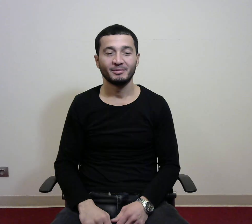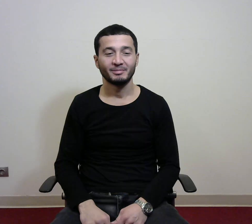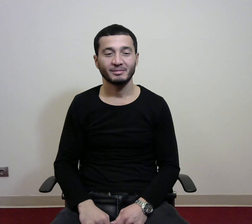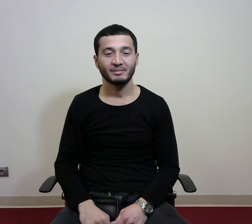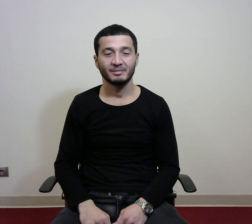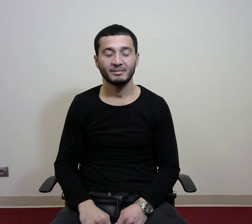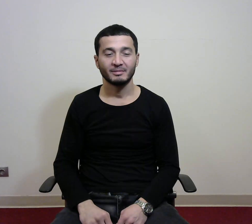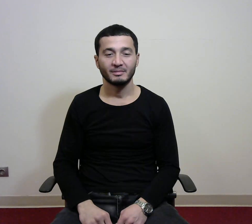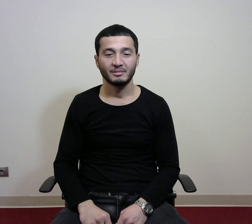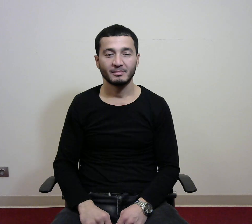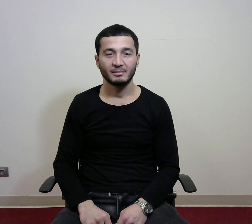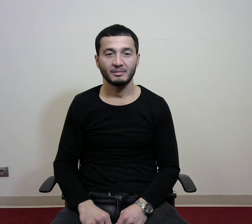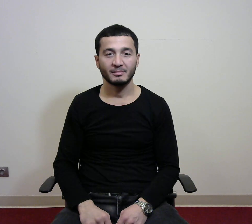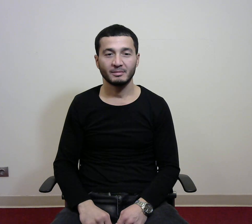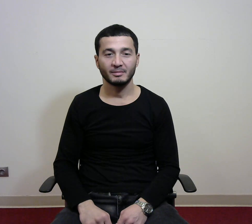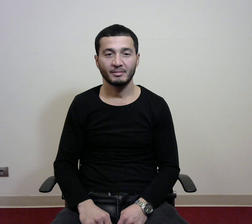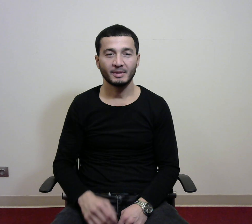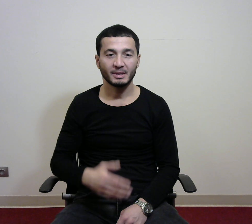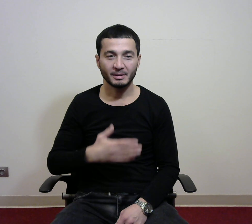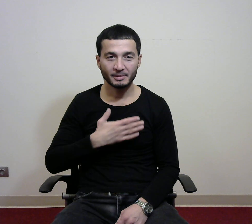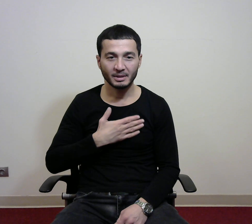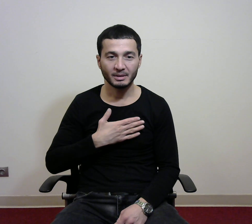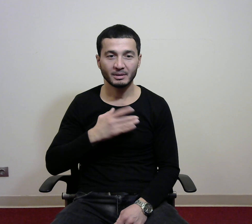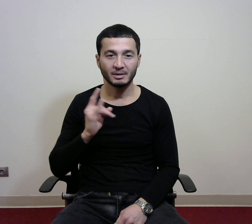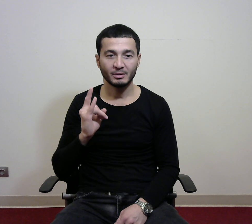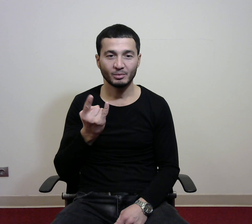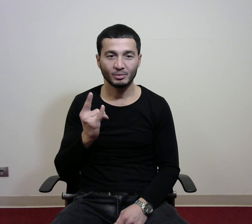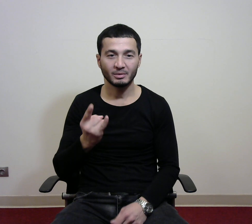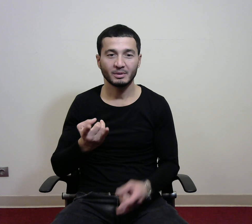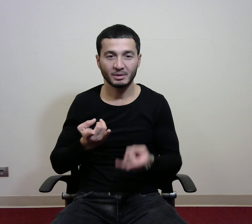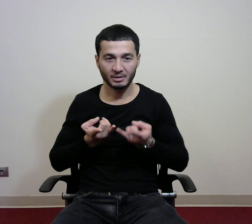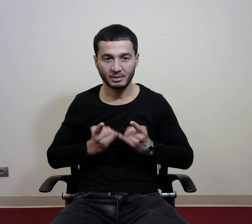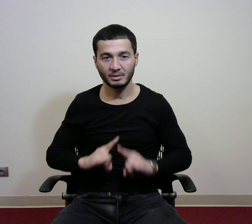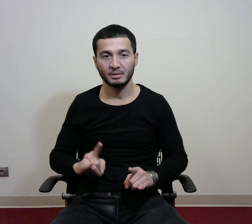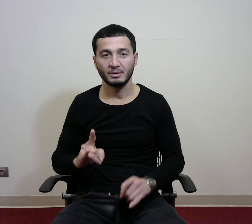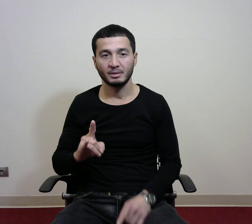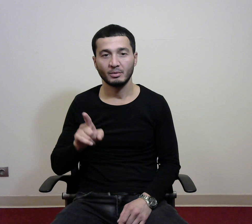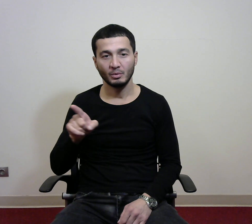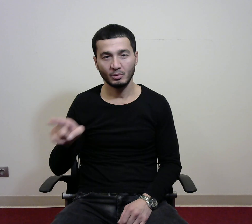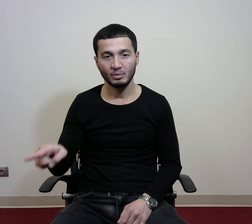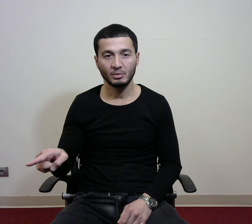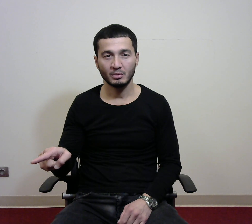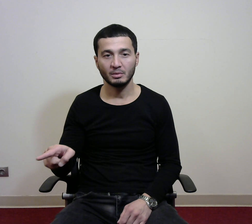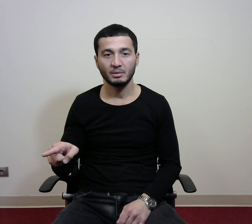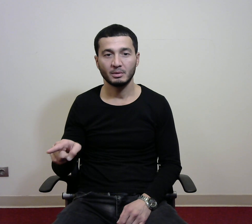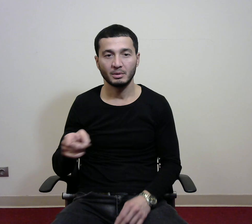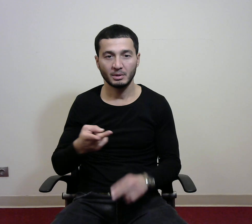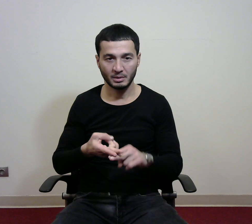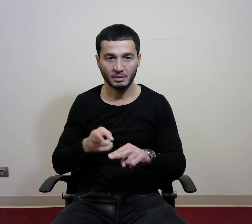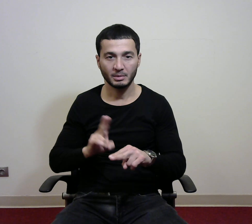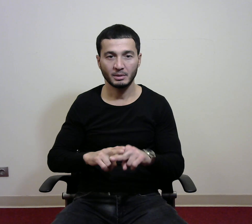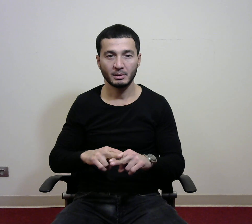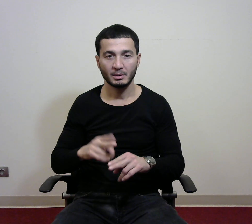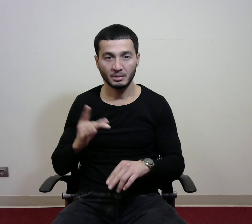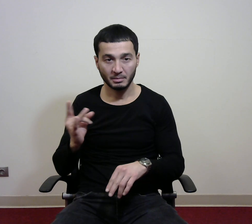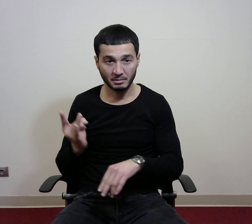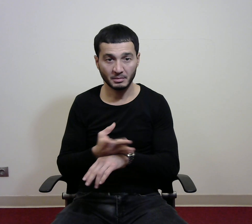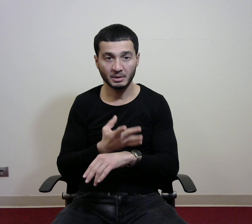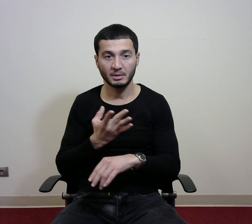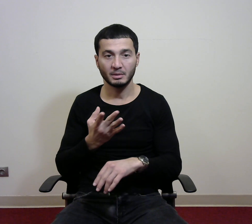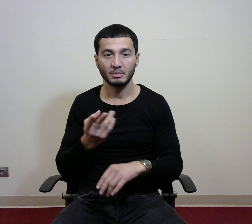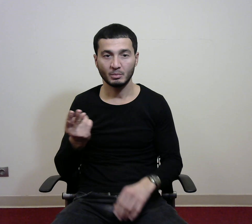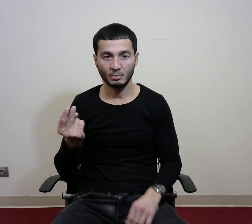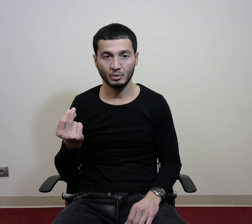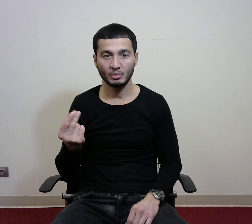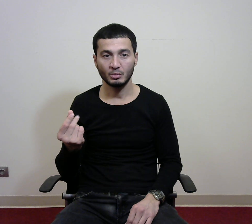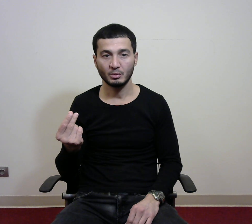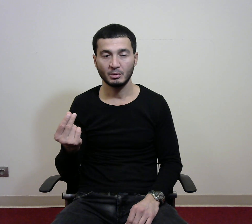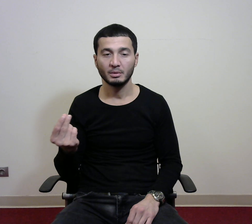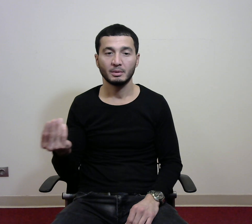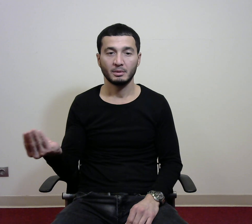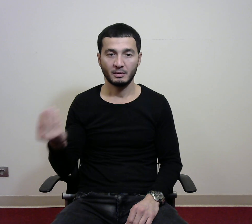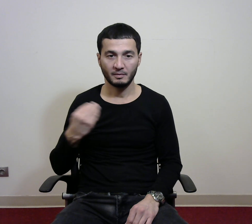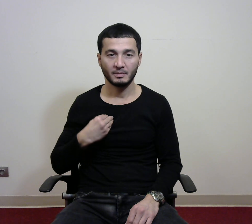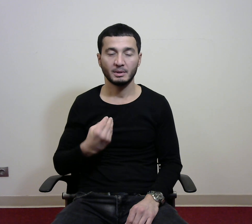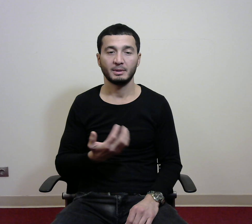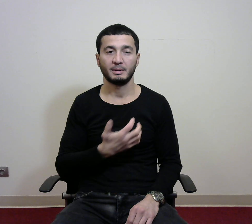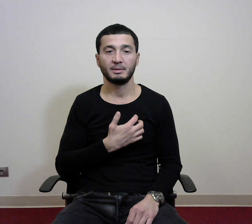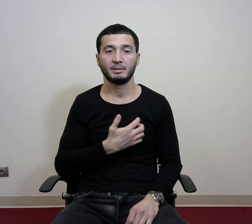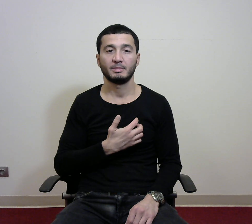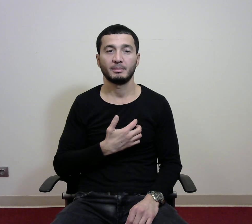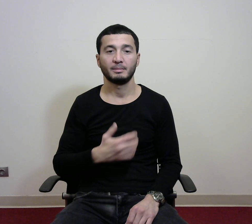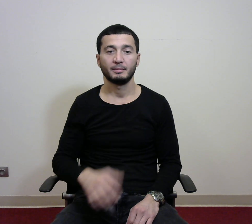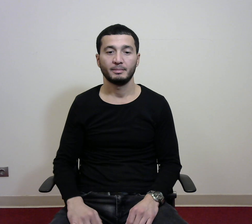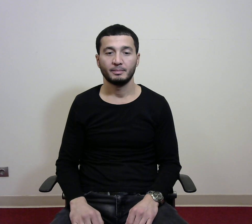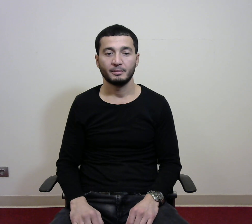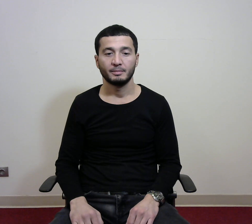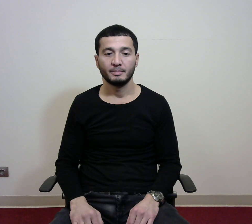Mənim uşağım anadan olub, ona görə birdəfəlik müavinət almaq istəyirəm